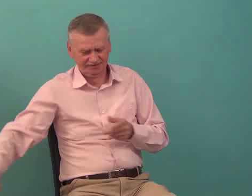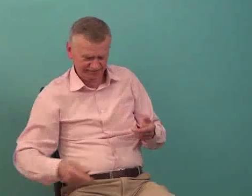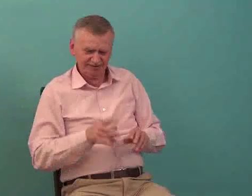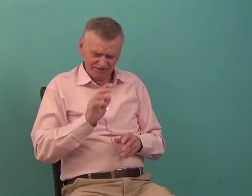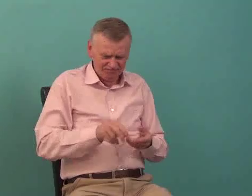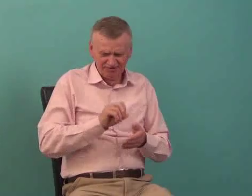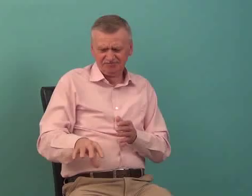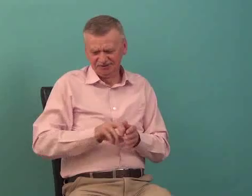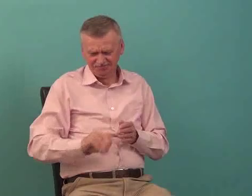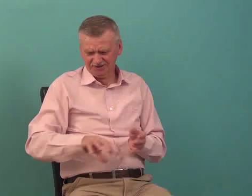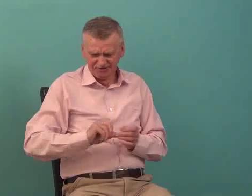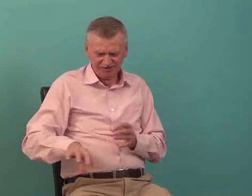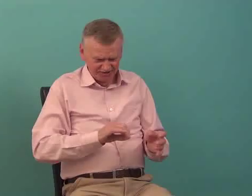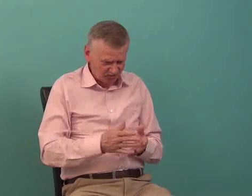Zbierają gruszki, kosz już jest pełny.